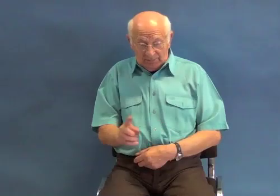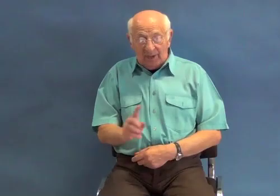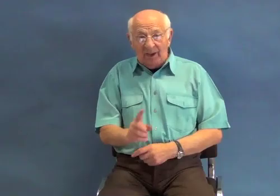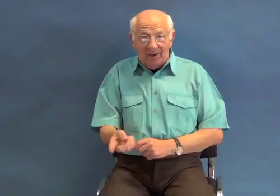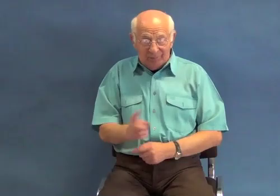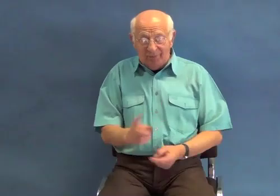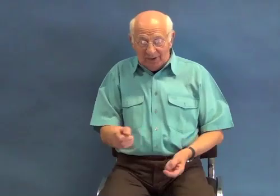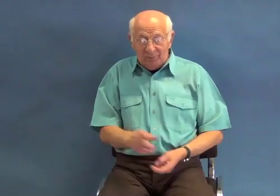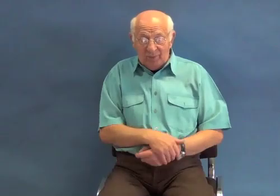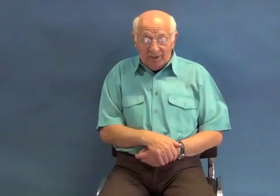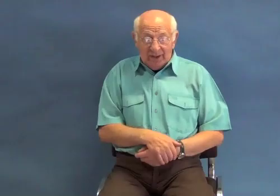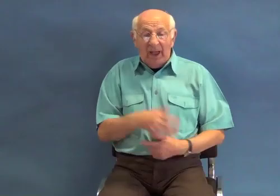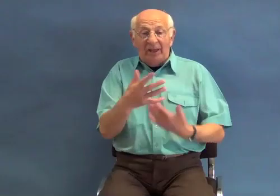Albo.